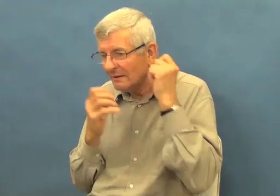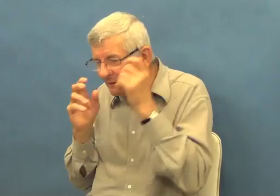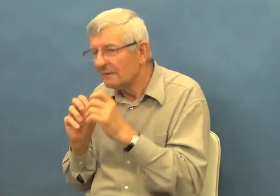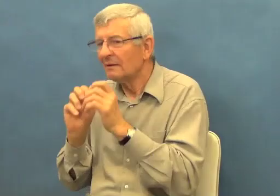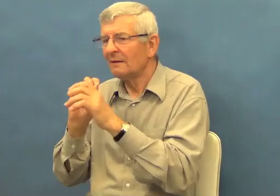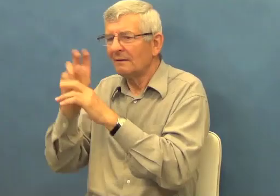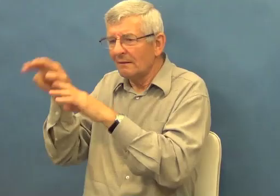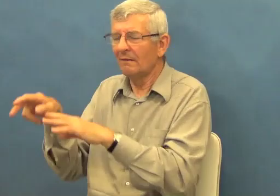Wskakują na brzeg.